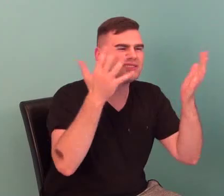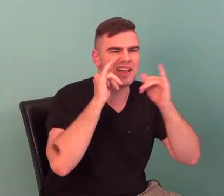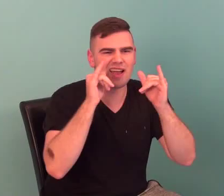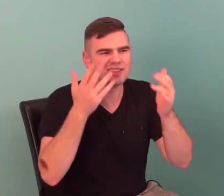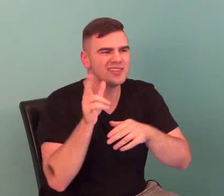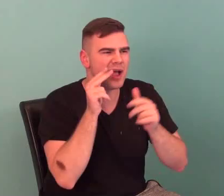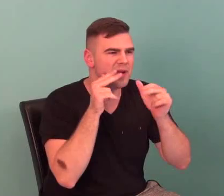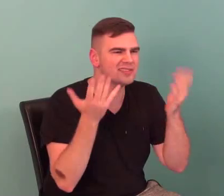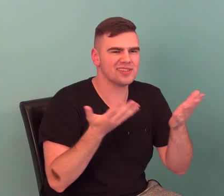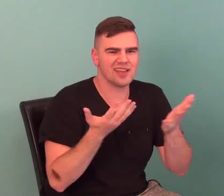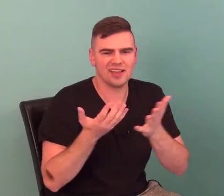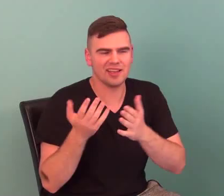Krzyczy: Gdzie jest żaba?